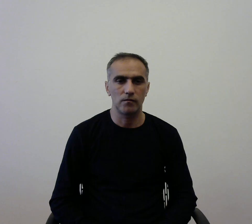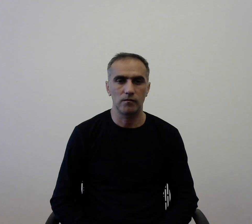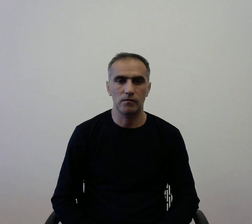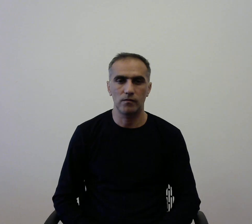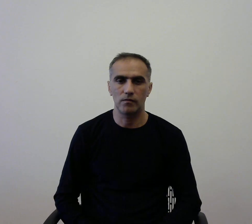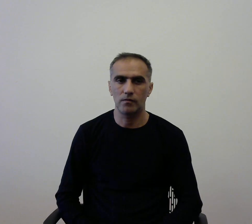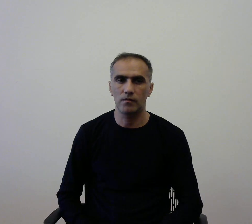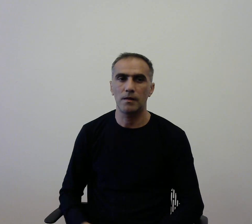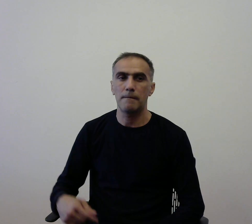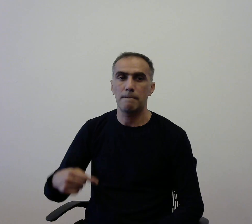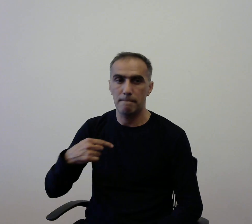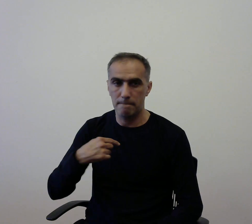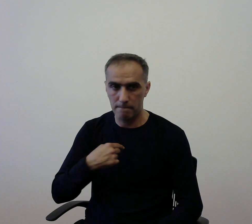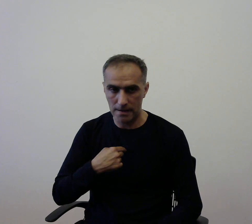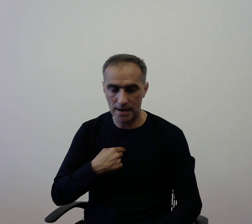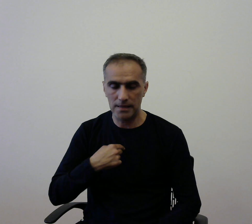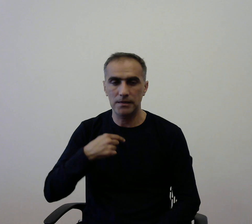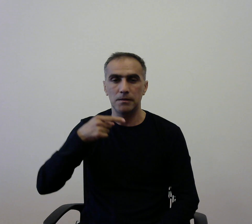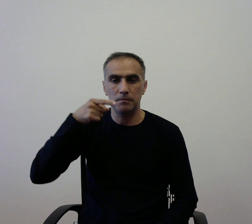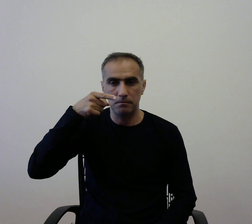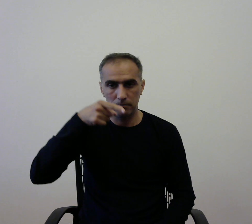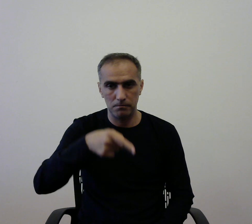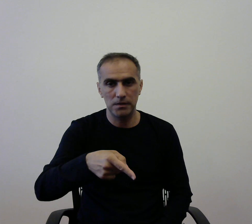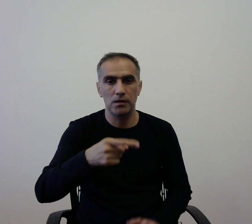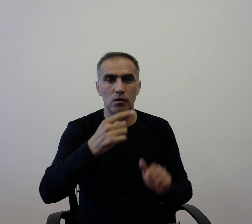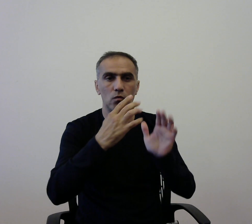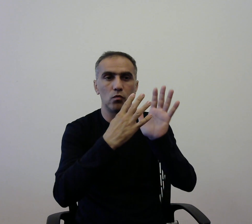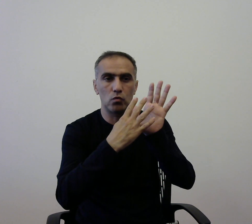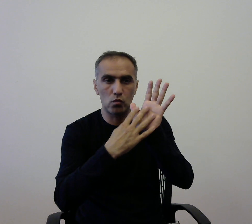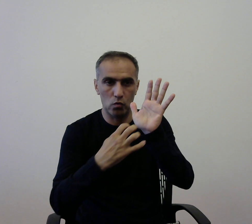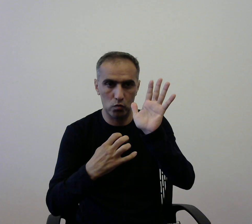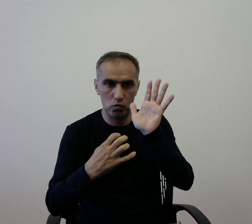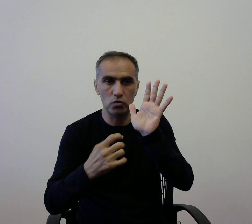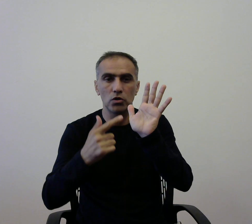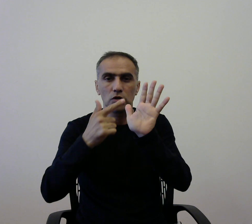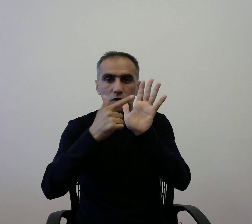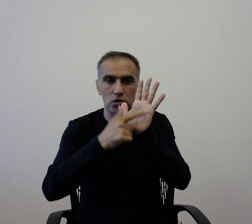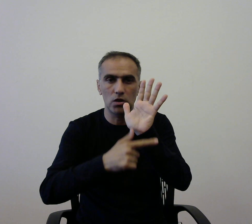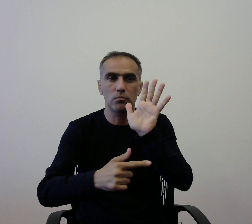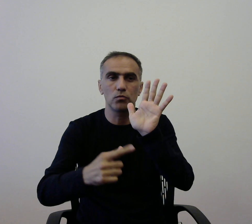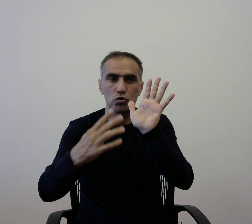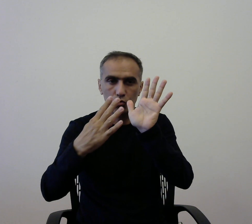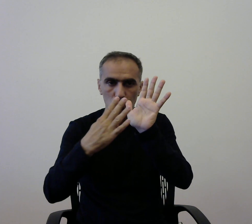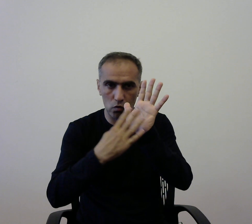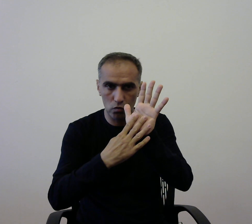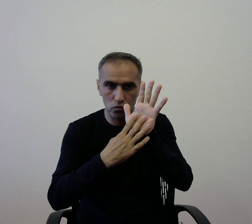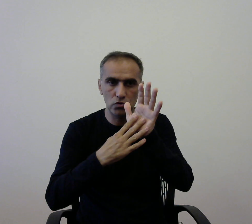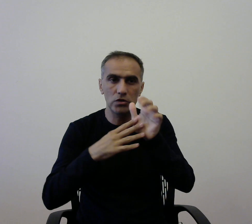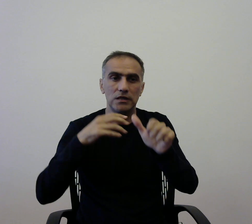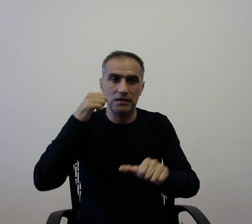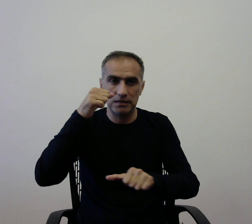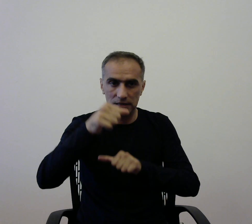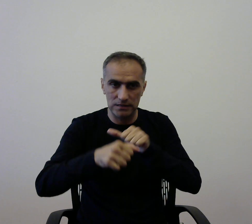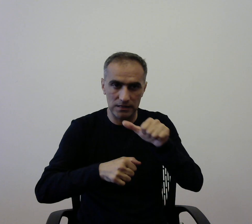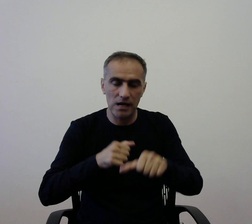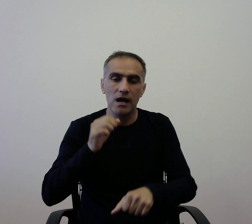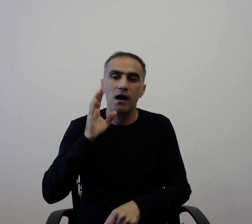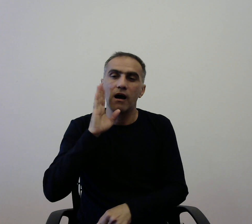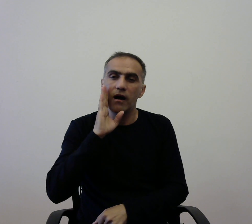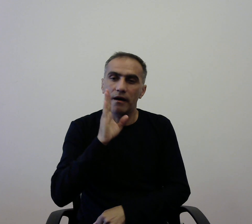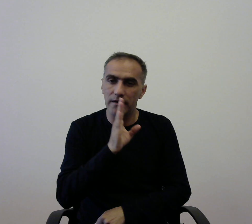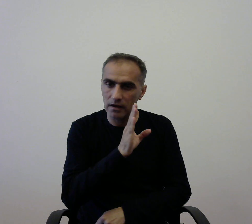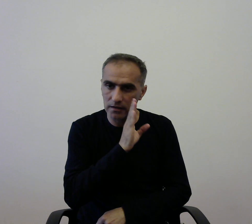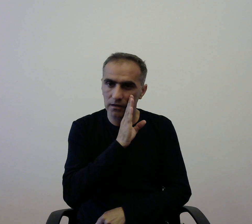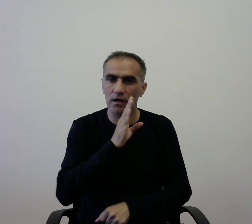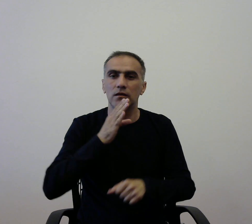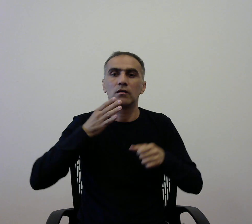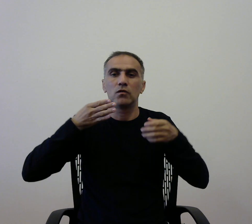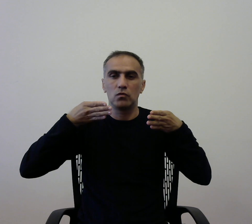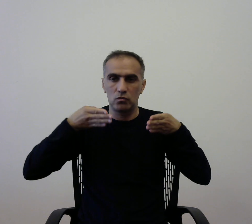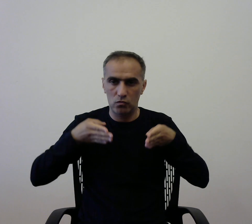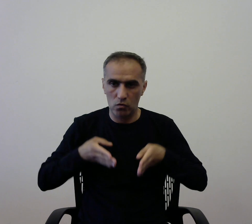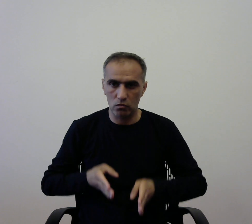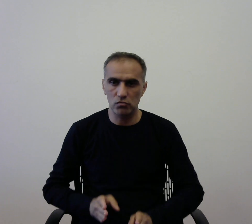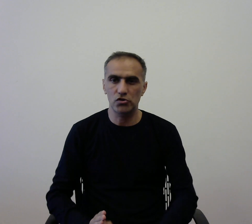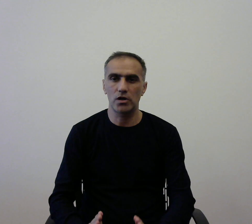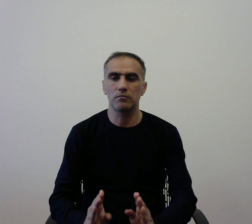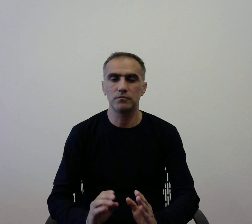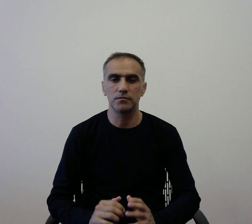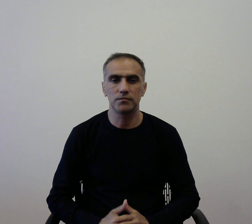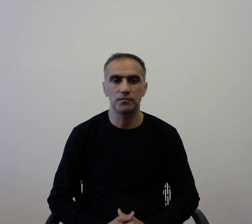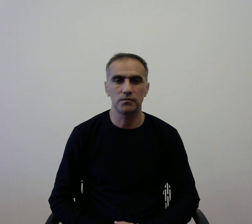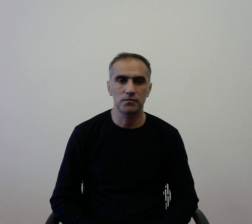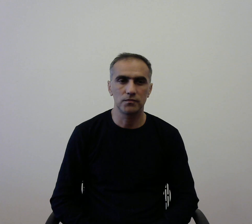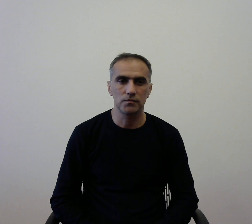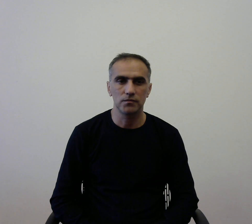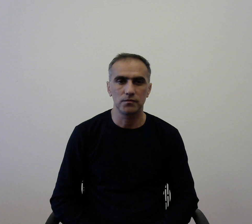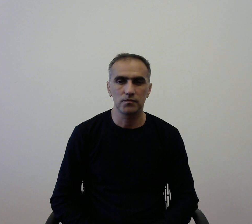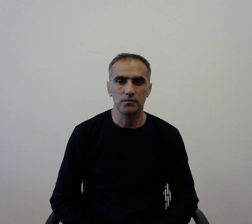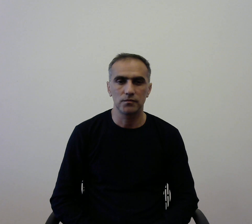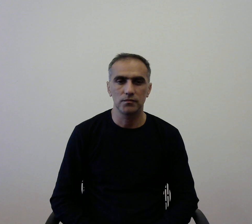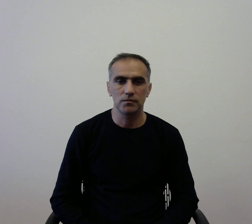Mən 1979-cu ildə anadan olmuşam